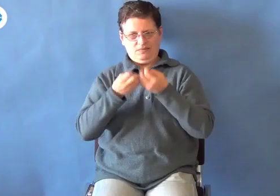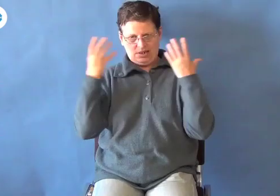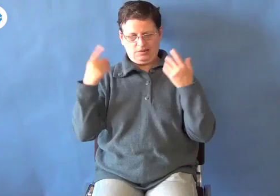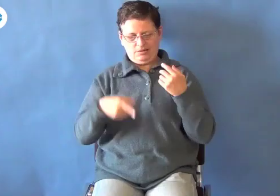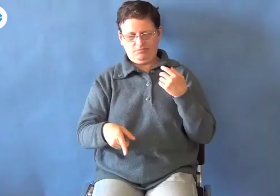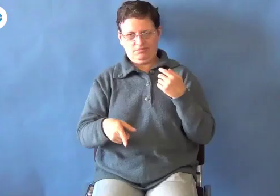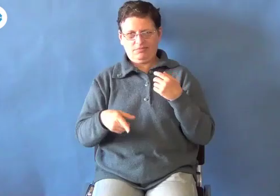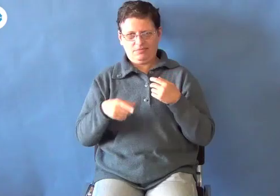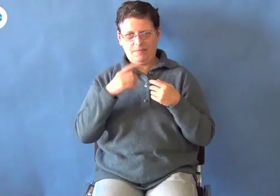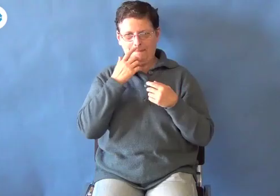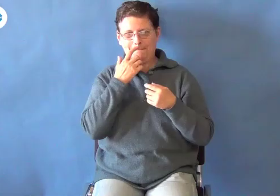Ten znak to objaśnia.